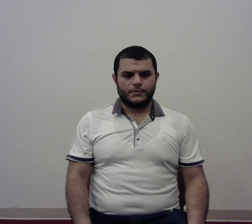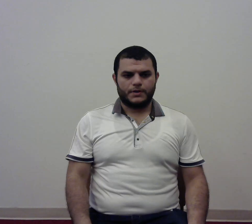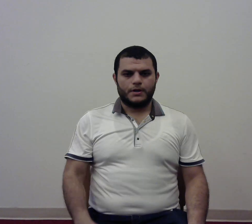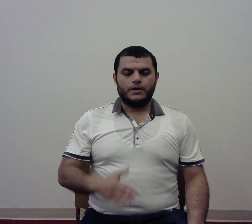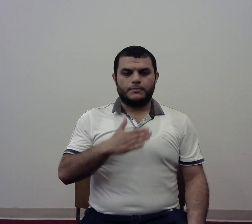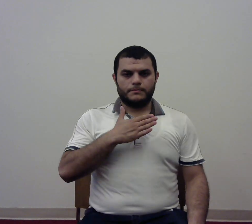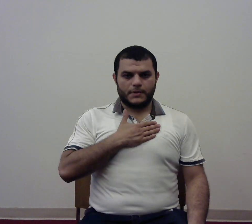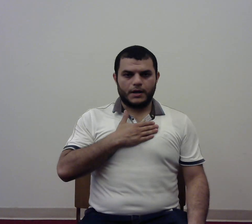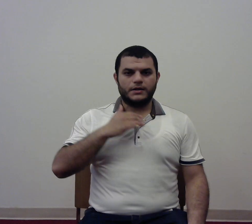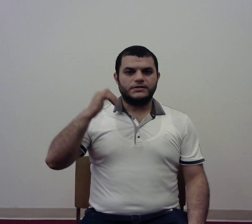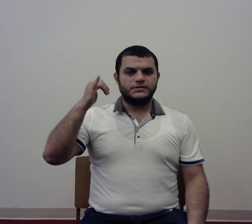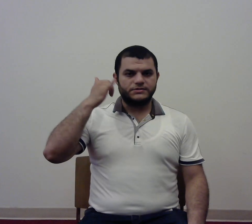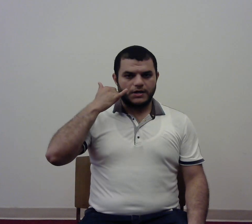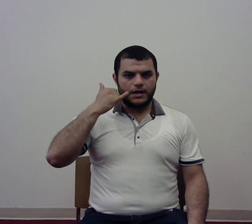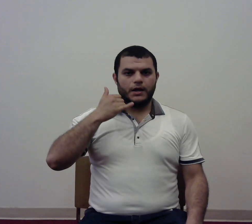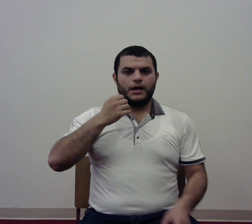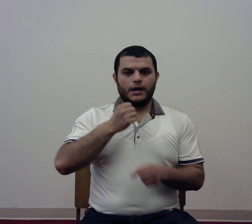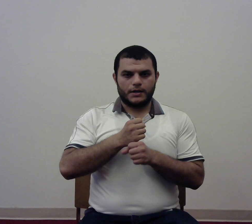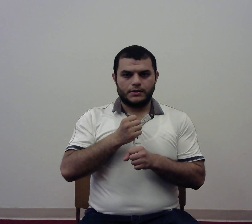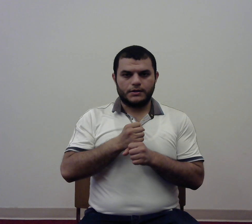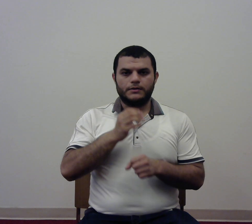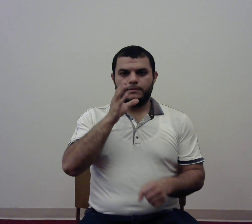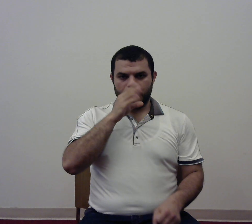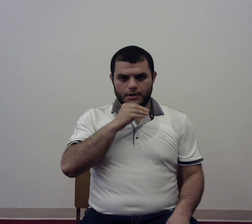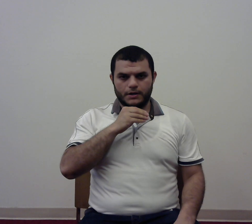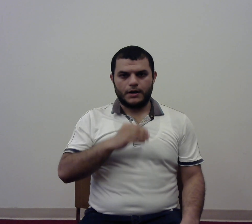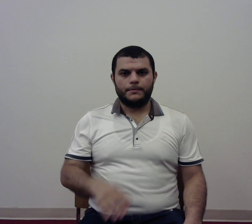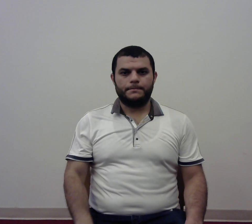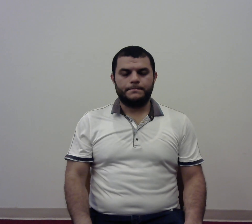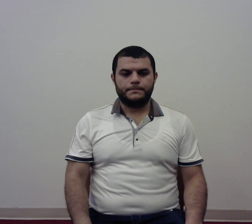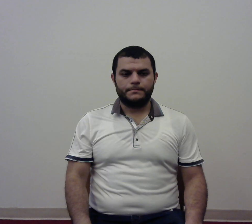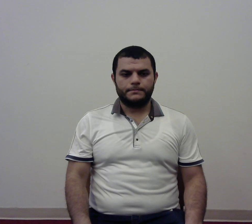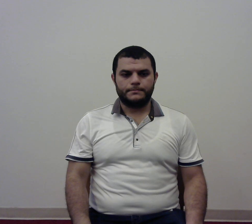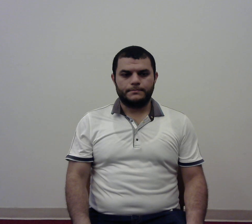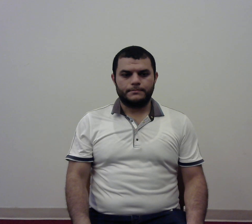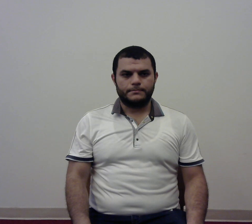Mən zəng edə bilərəmmi?